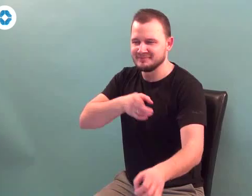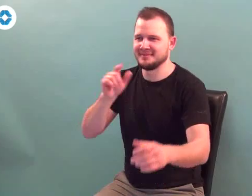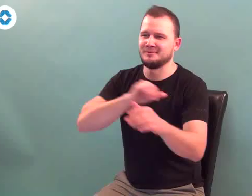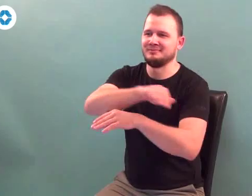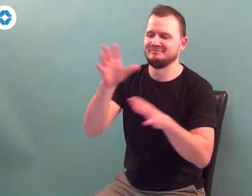Ekran gaśnie.